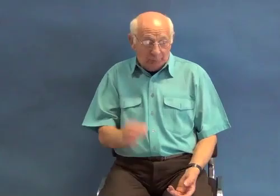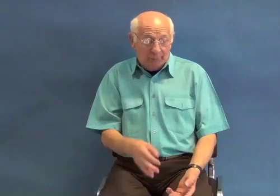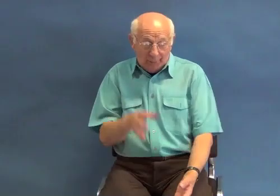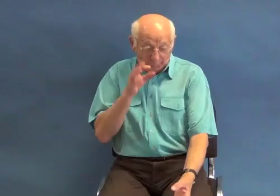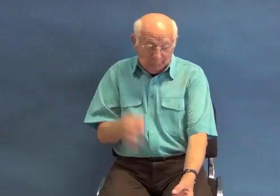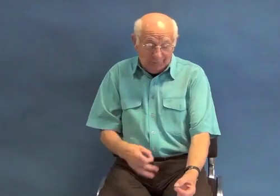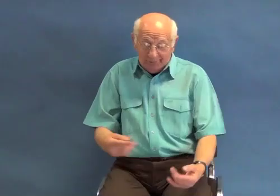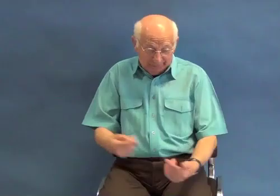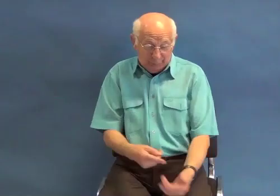Dobrze, dobrze.